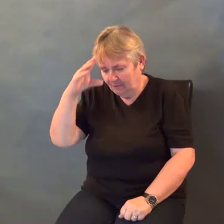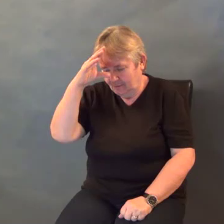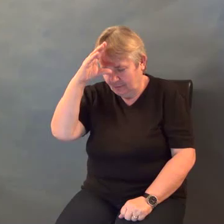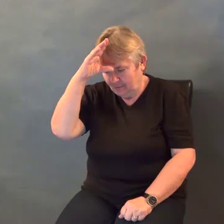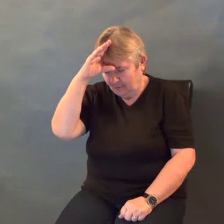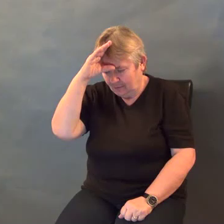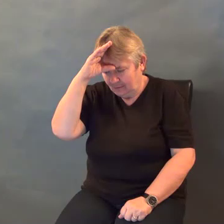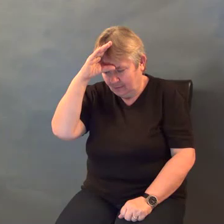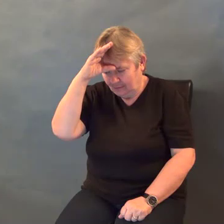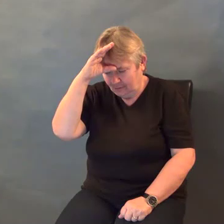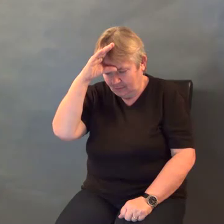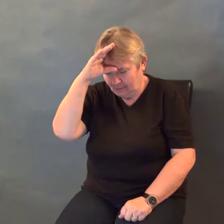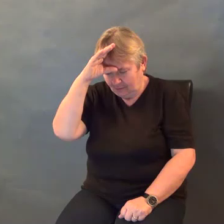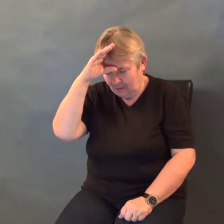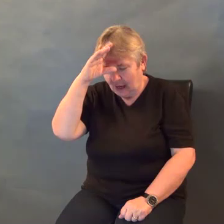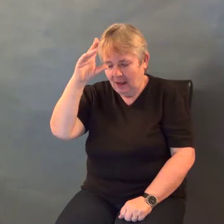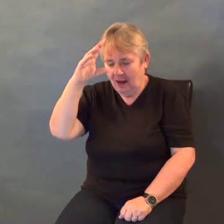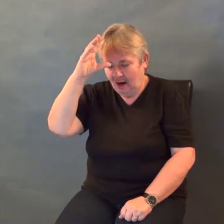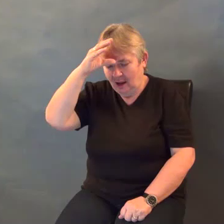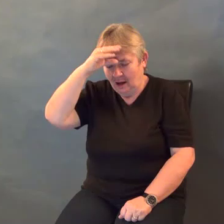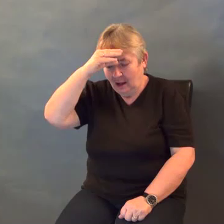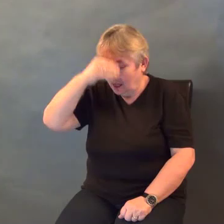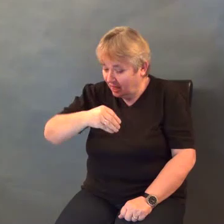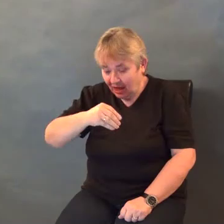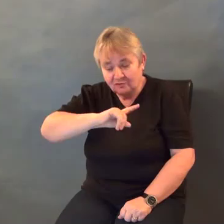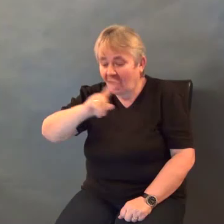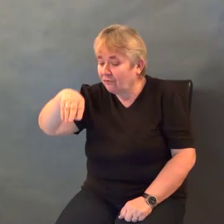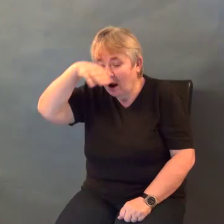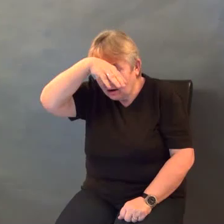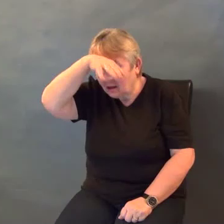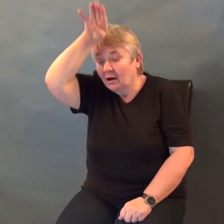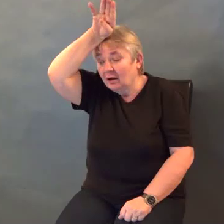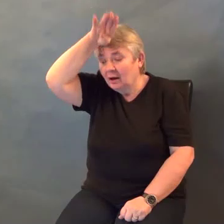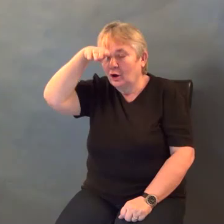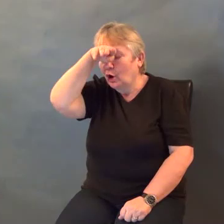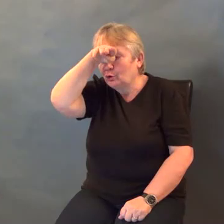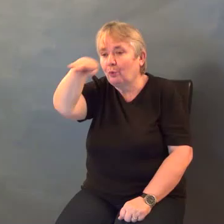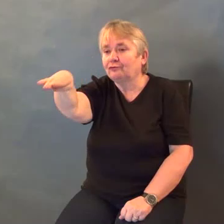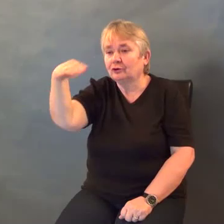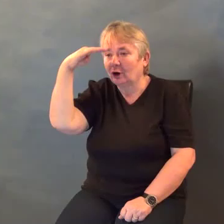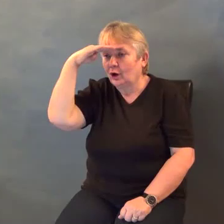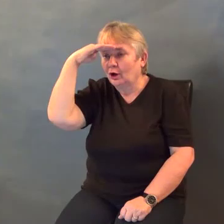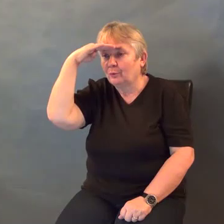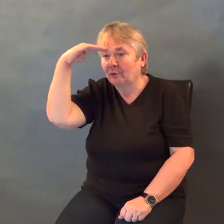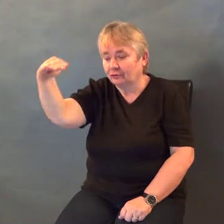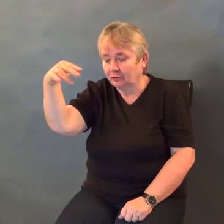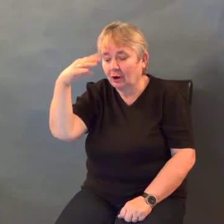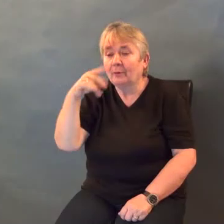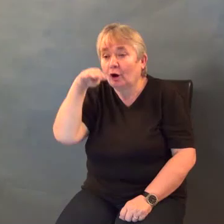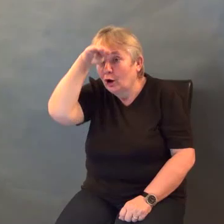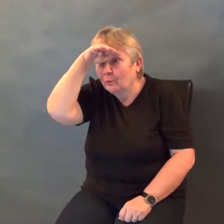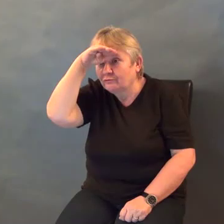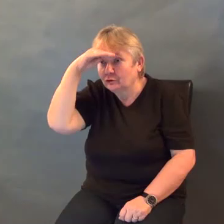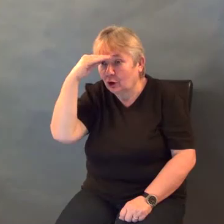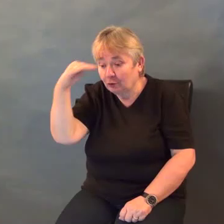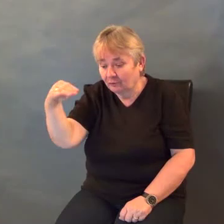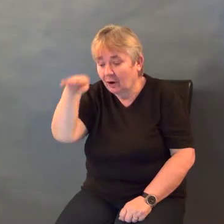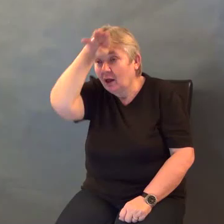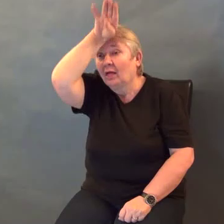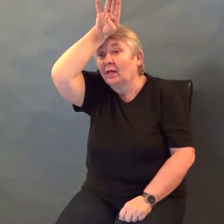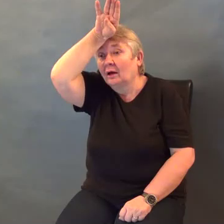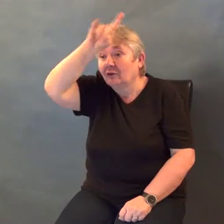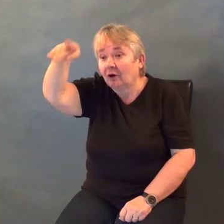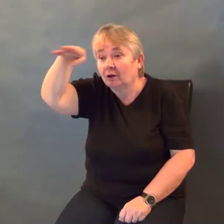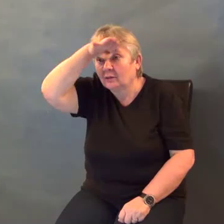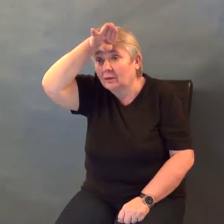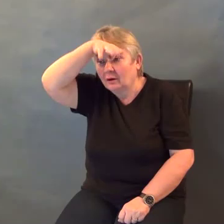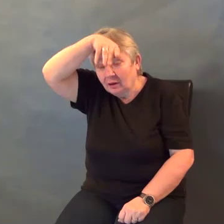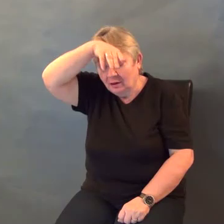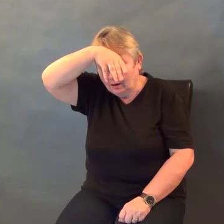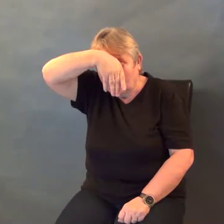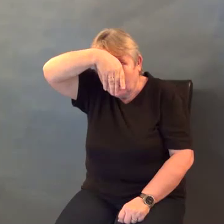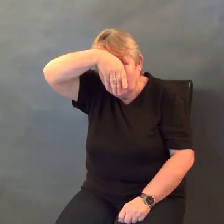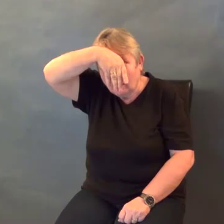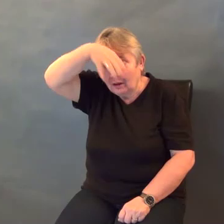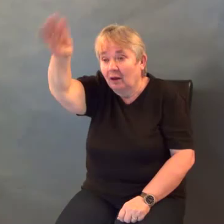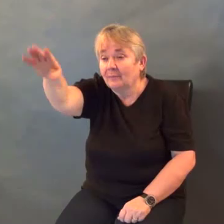Nie wolno źle zakładać kasku, ani za wysoko w tył, ani za nisko, tylko równo, na środek czoła.